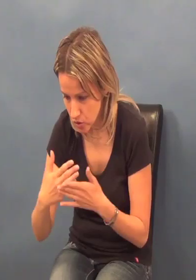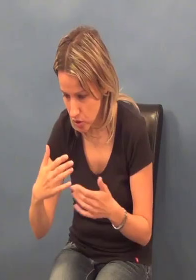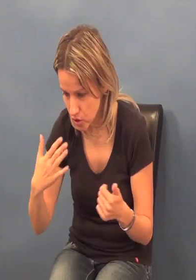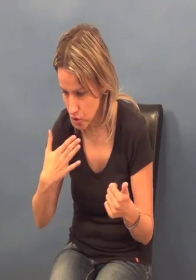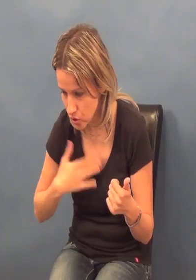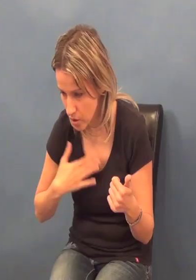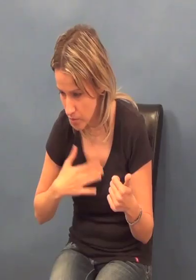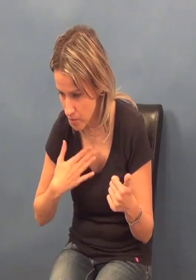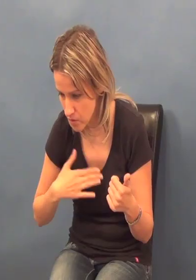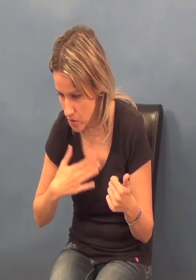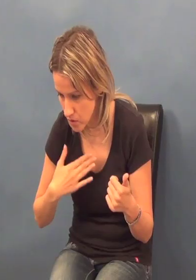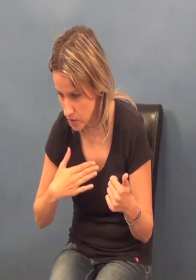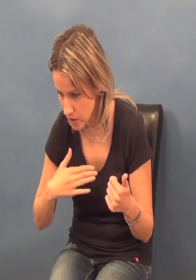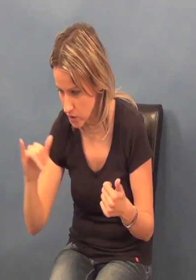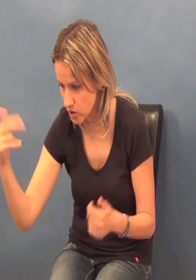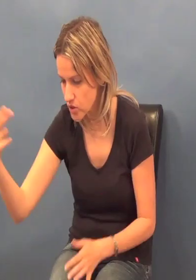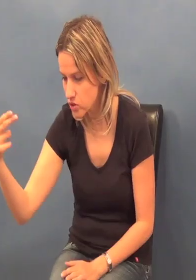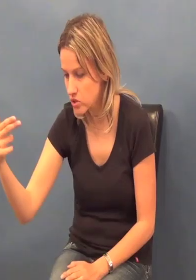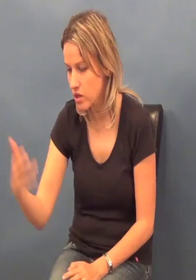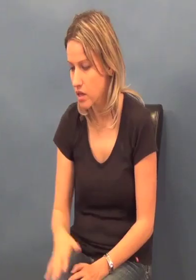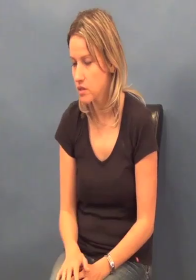Tylko w sobotę i niedzielę.